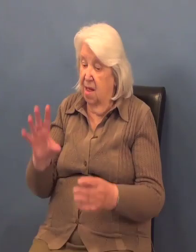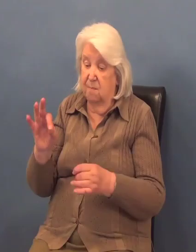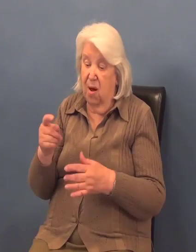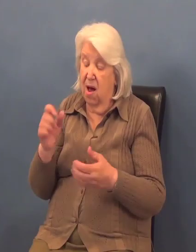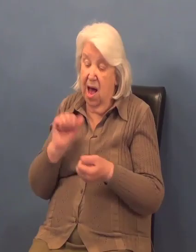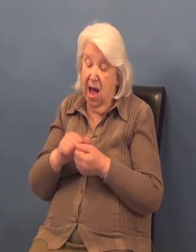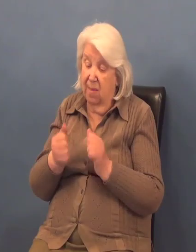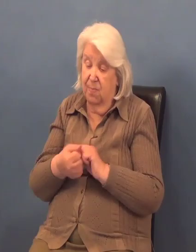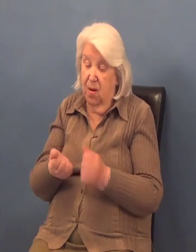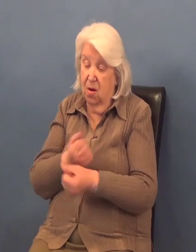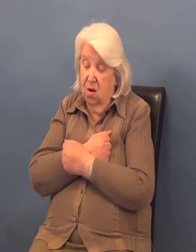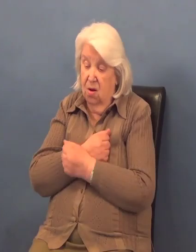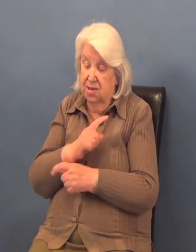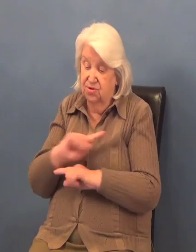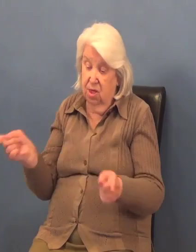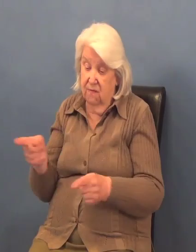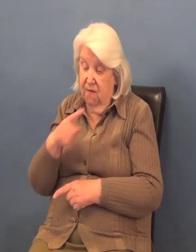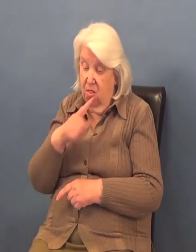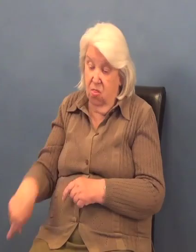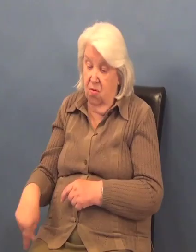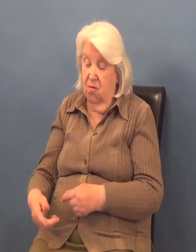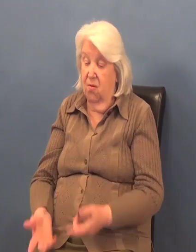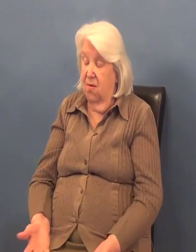Bo... Albo nie wolno kochać się, znak jest przekreślony.